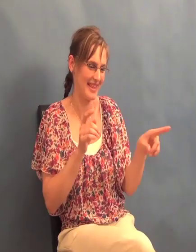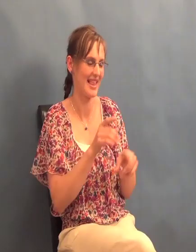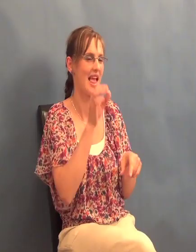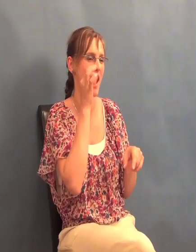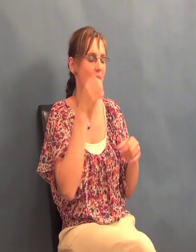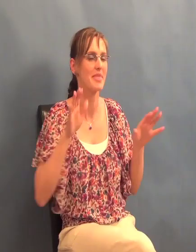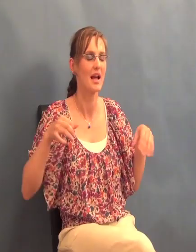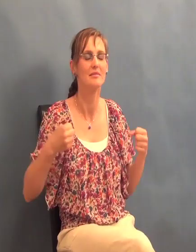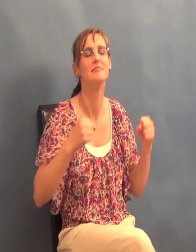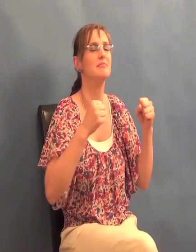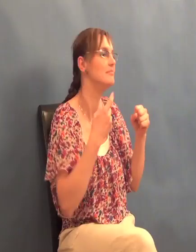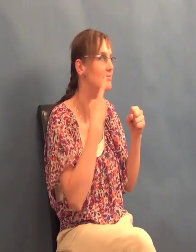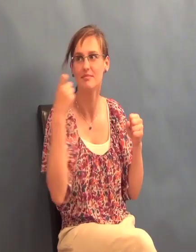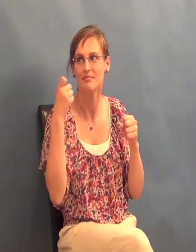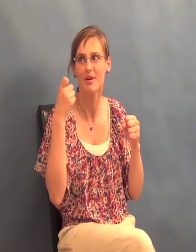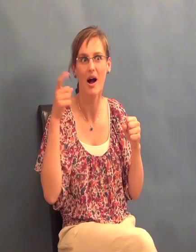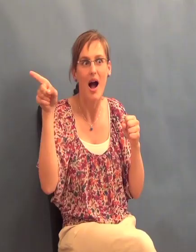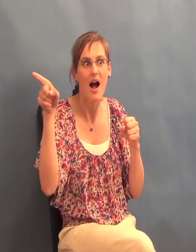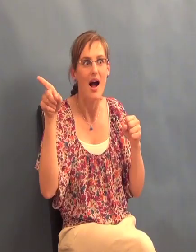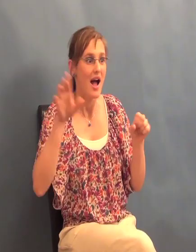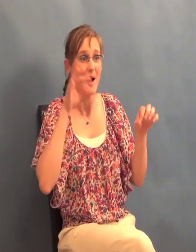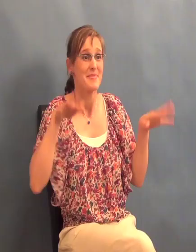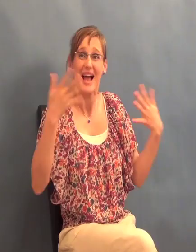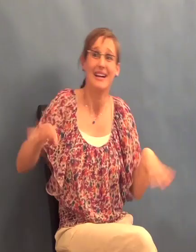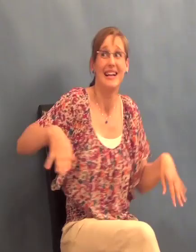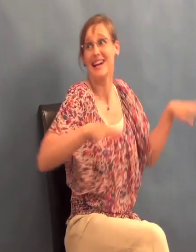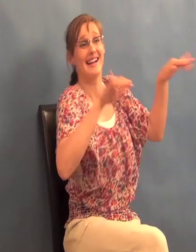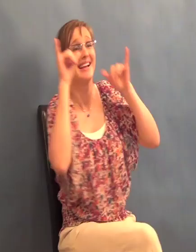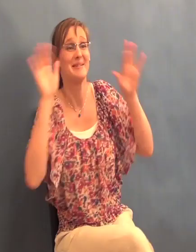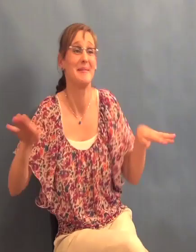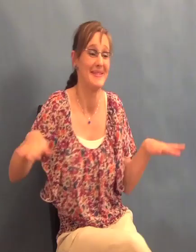Huśtający się ptaszek nagle odwraca się, zauważa kota i chce uciec, krzyczy i próbuje odlecieć.